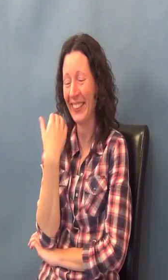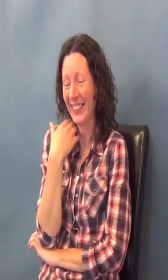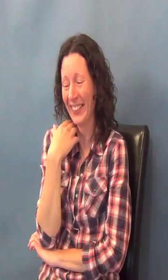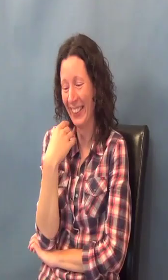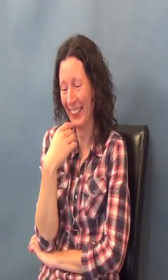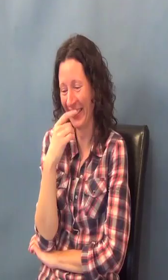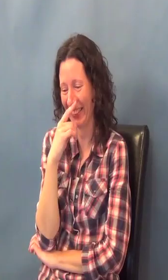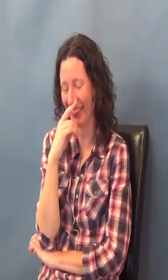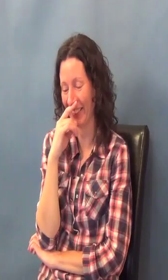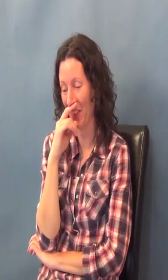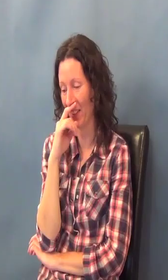Opowiadasz o piciu.